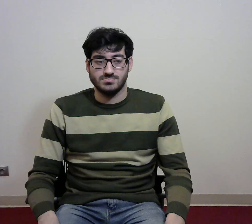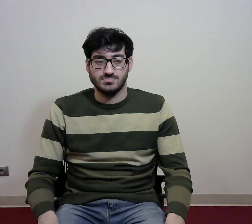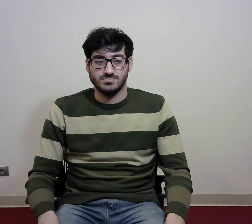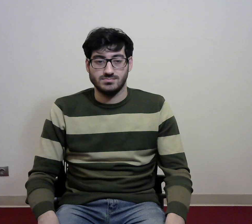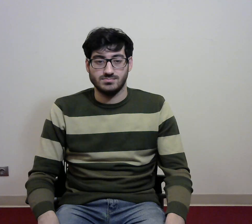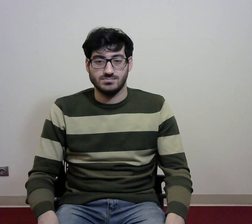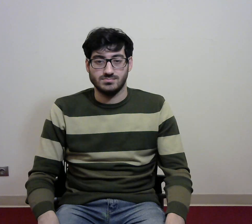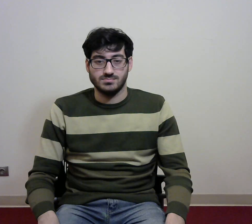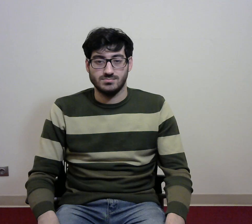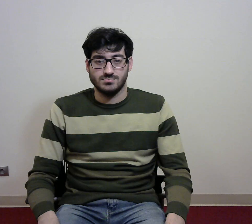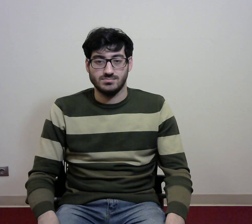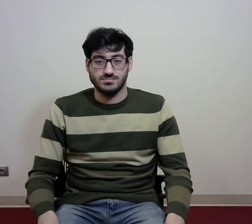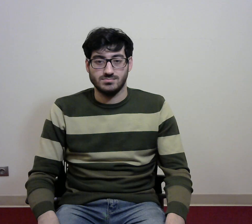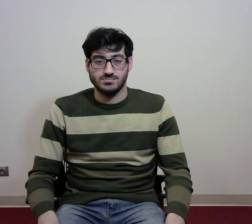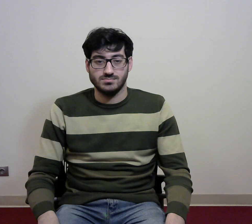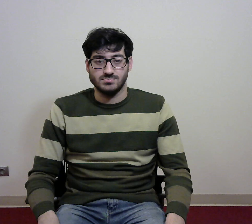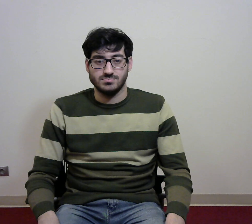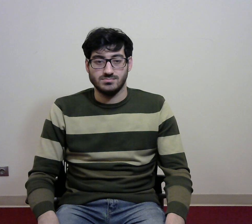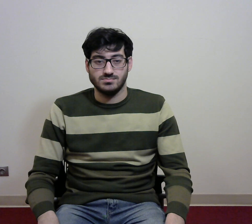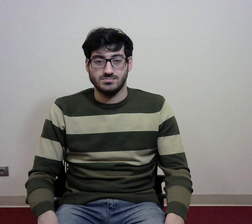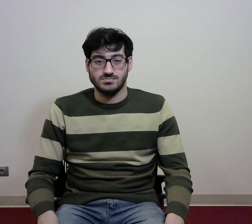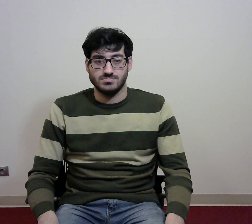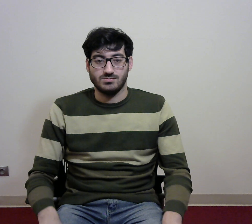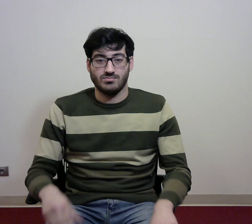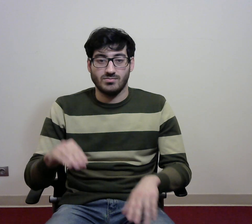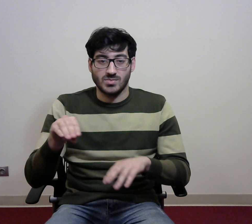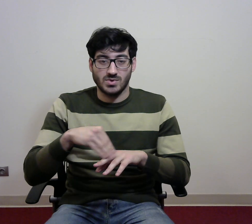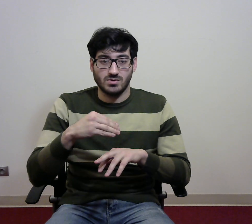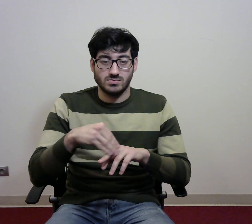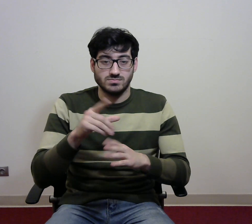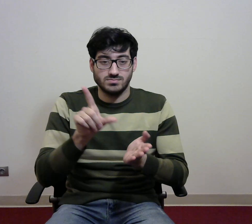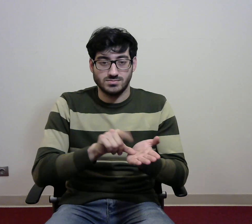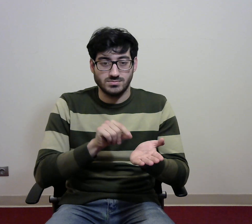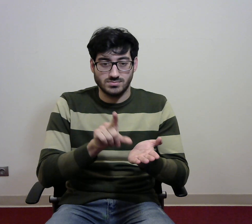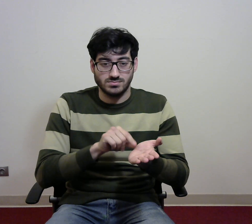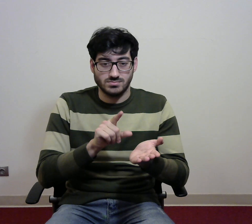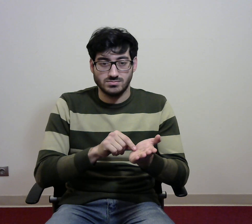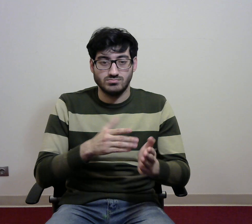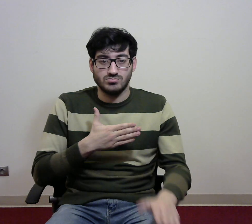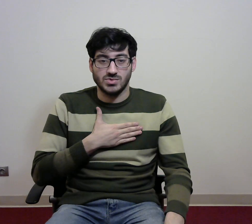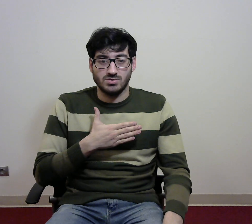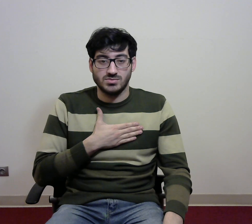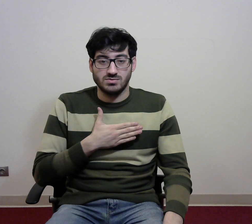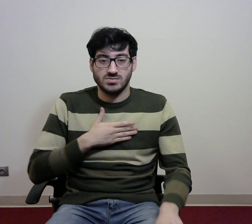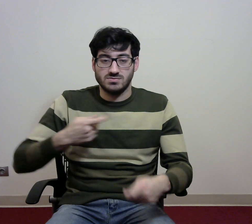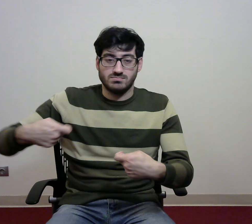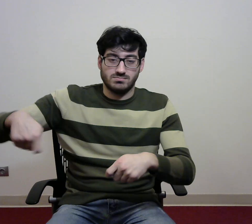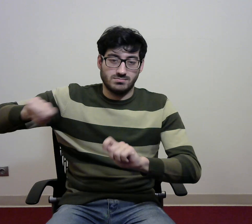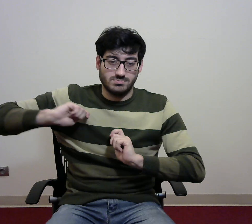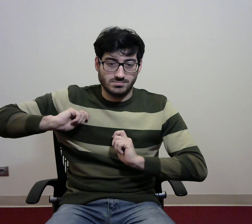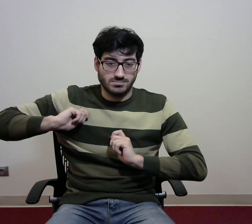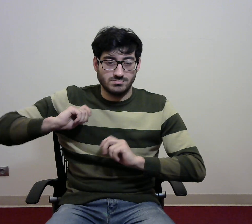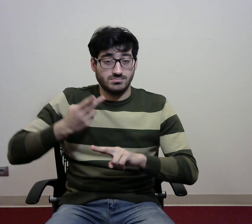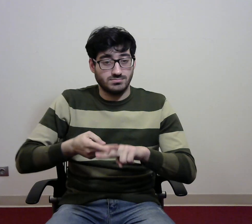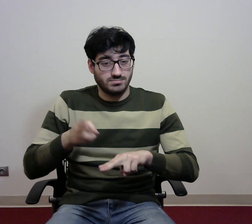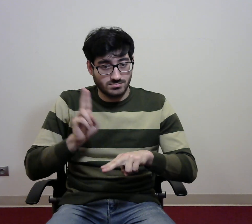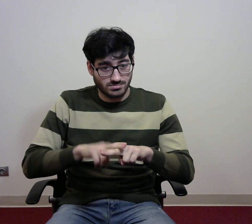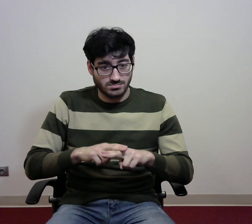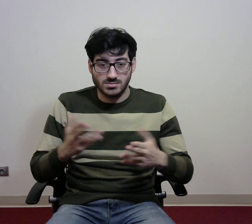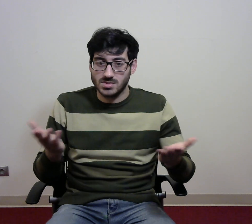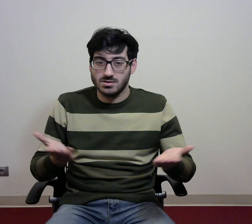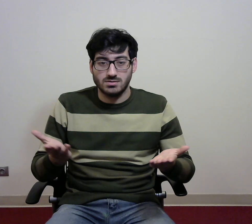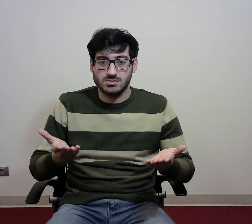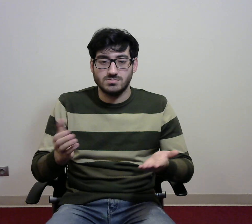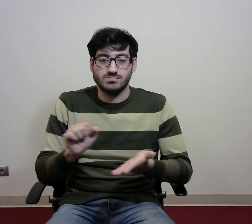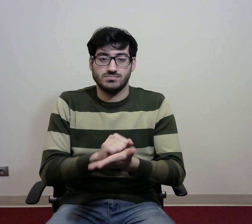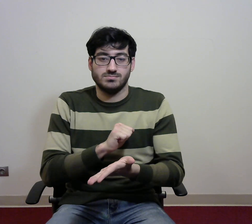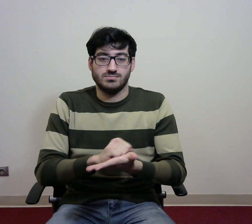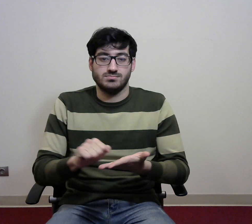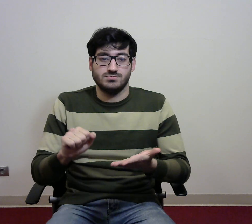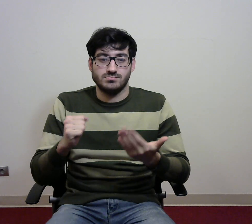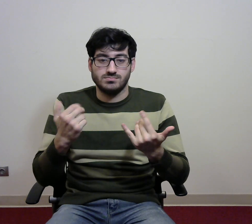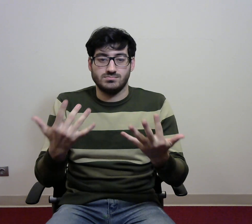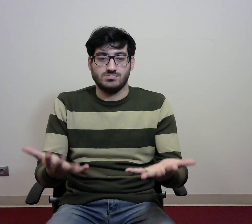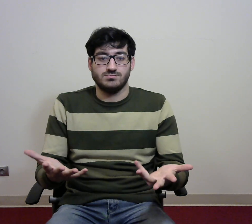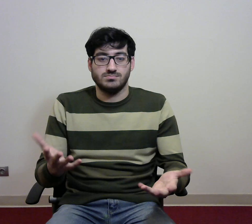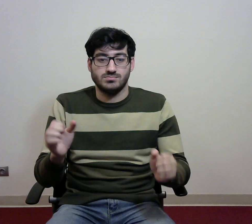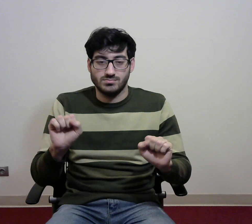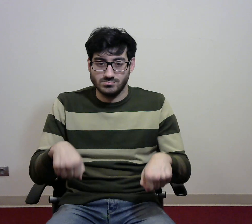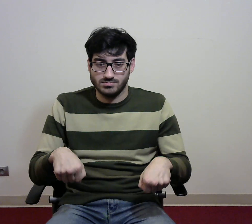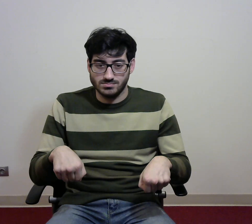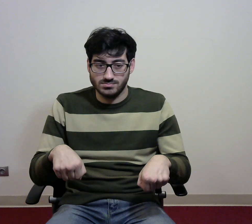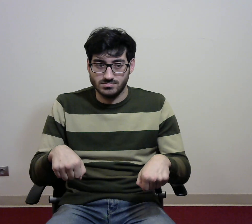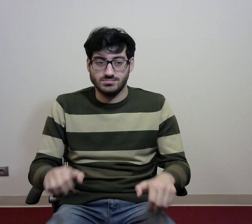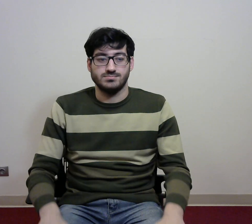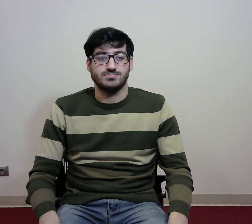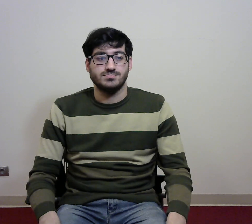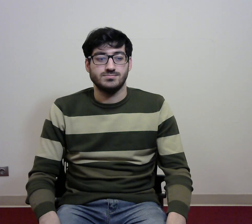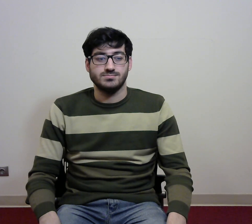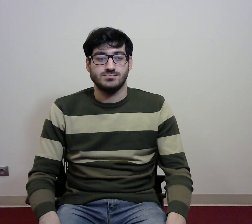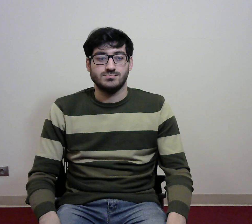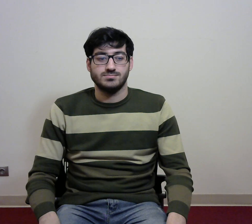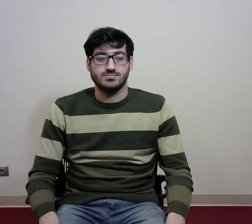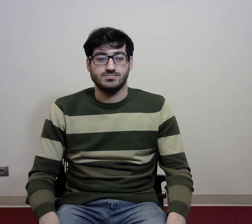Yoldaşımın pensiyasını mənə köçürmək üçün hansı sənədlər tələb olunur?